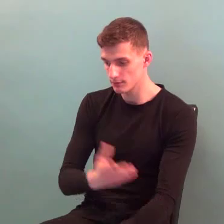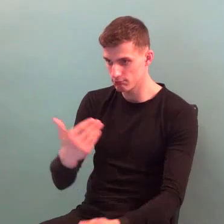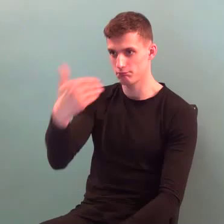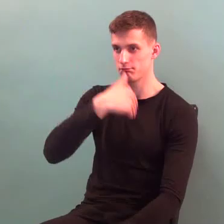Wpadnij do mnie.